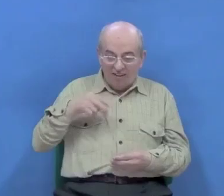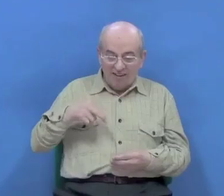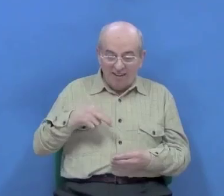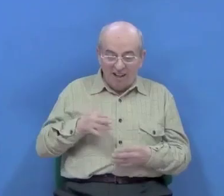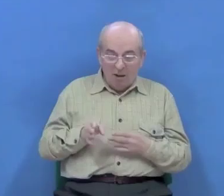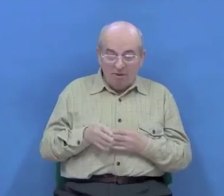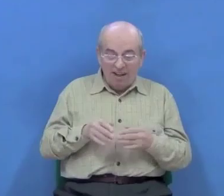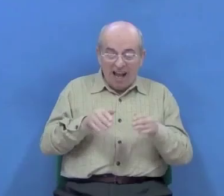Idzie kot.